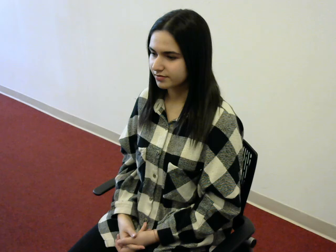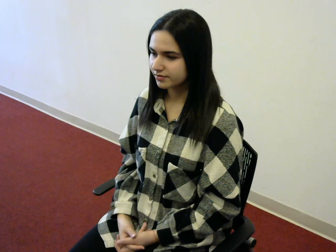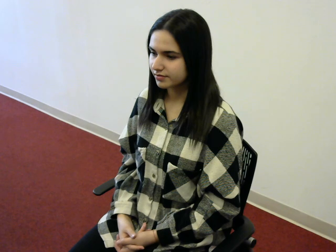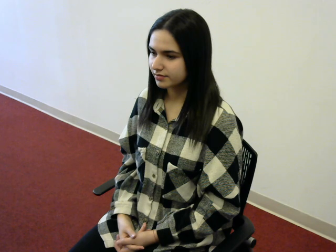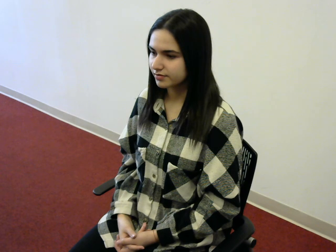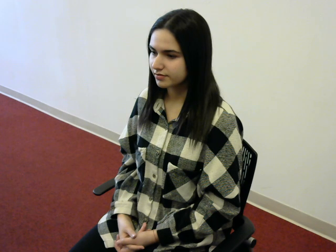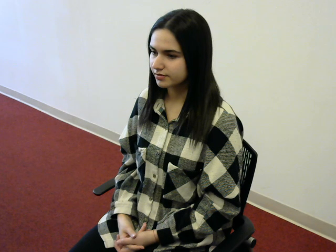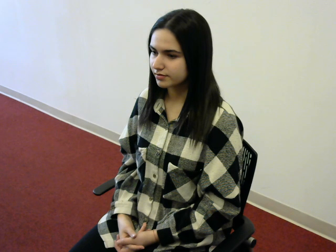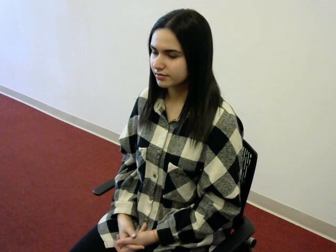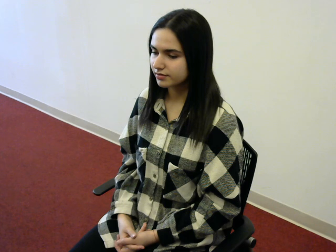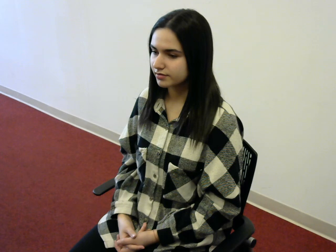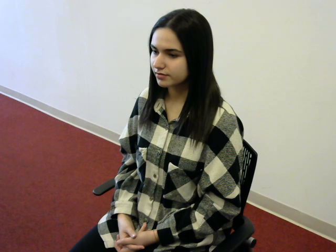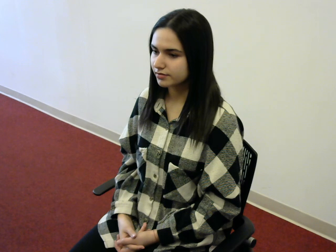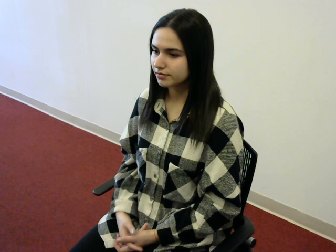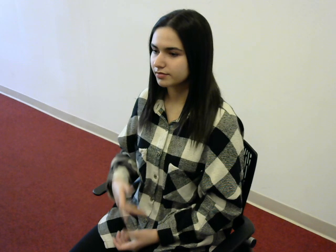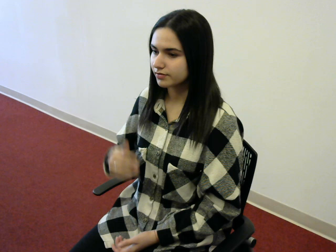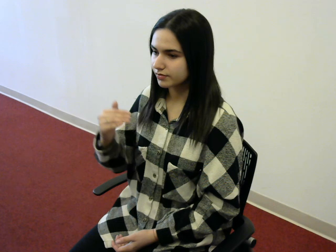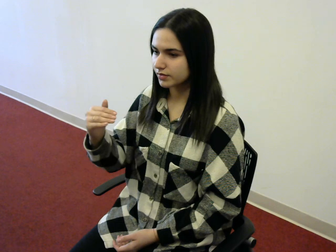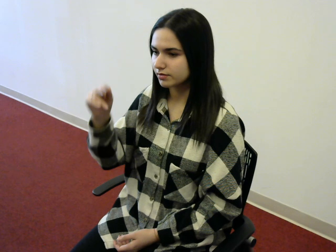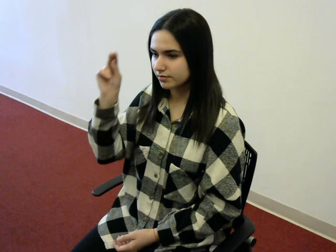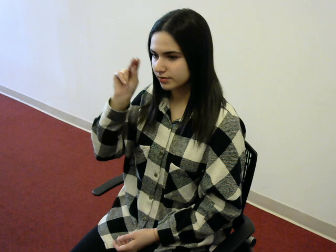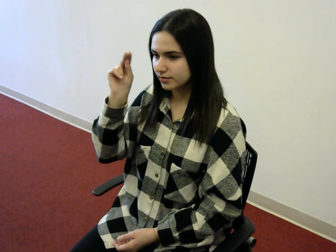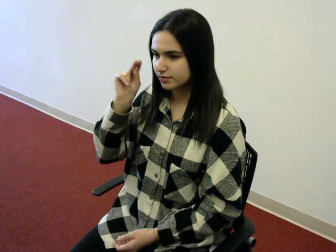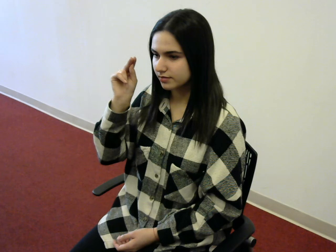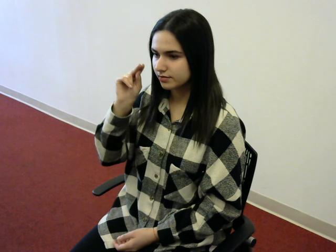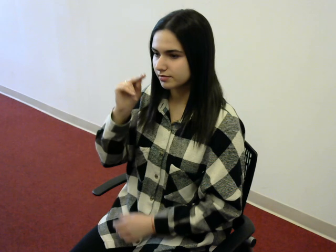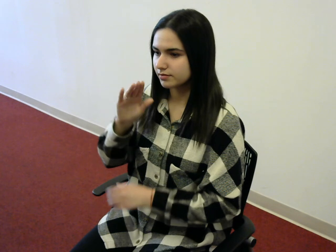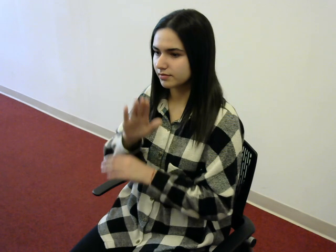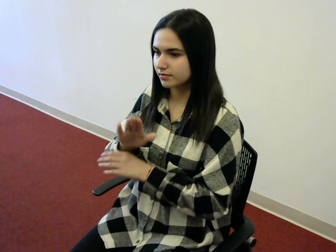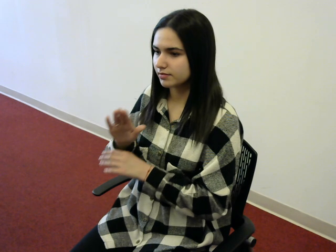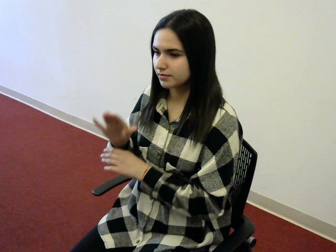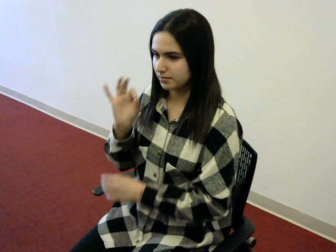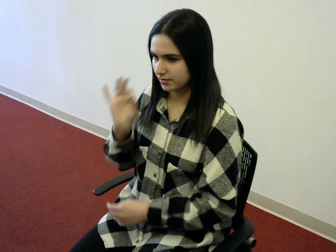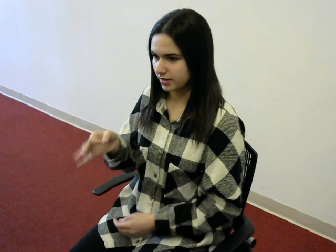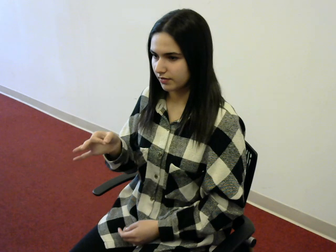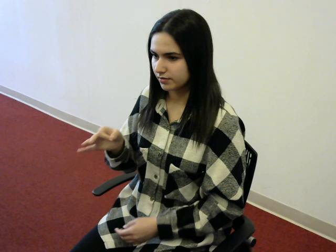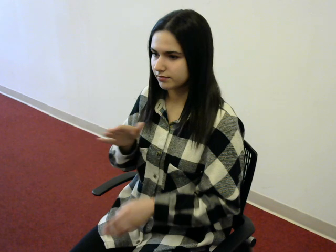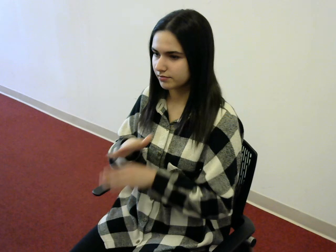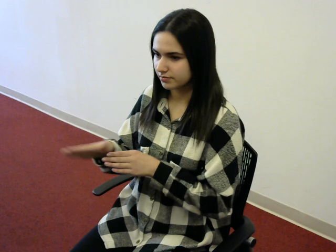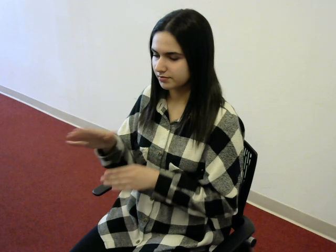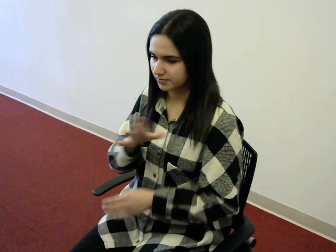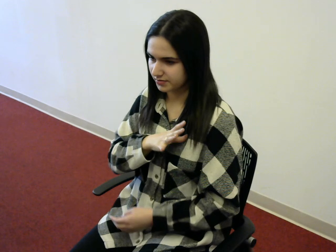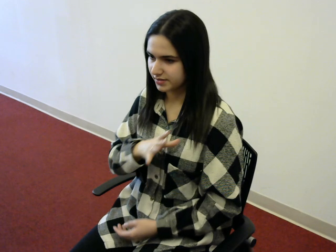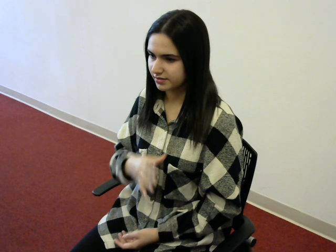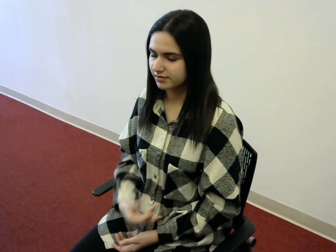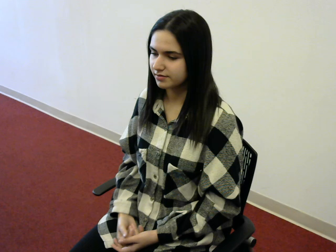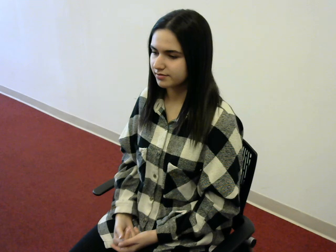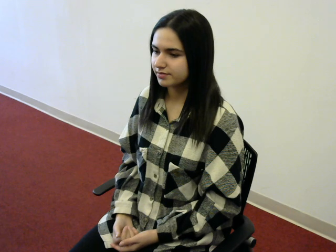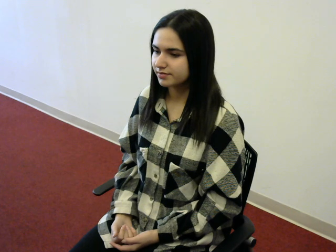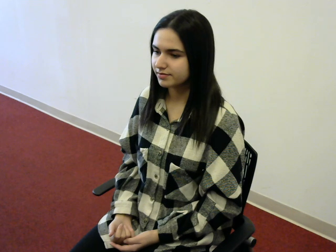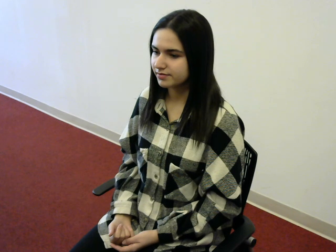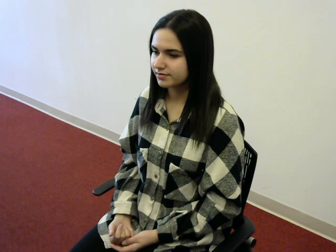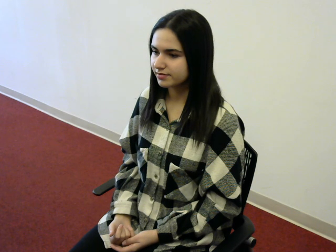Sənin şagirdin tapşırıqları düzgün yerinə yetirib